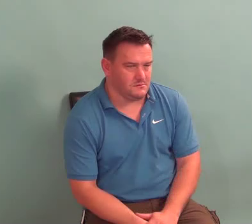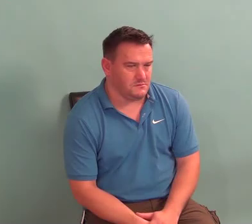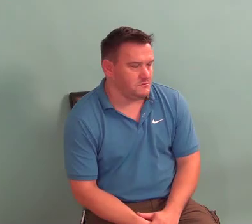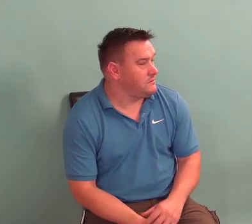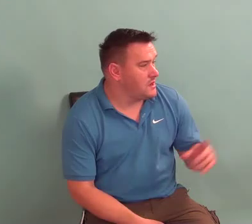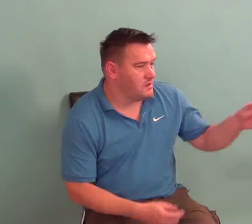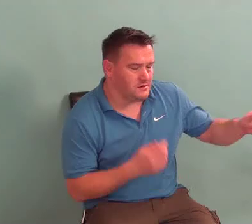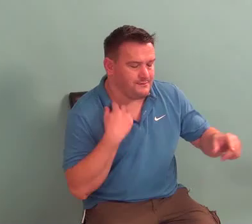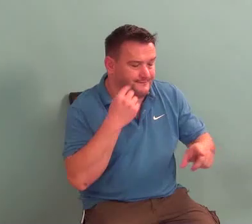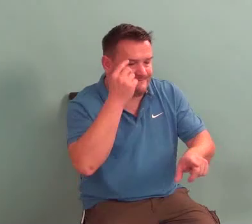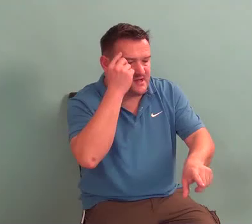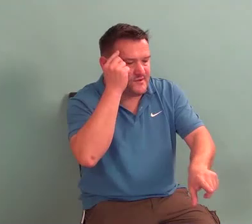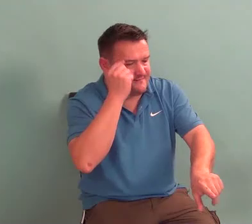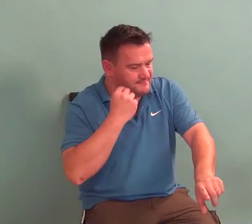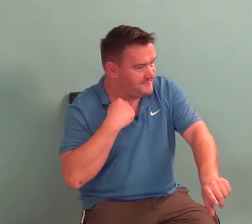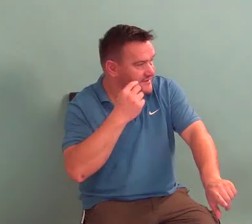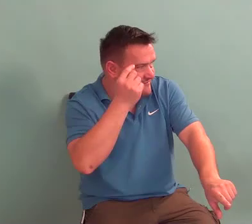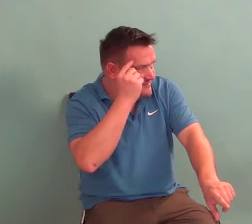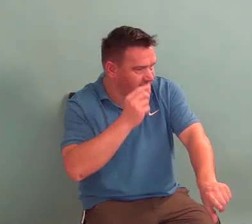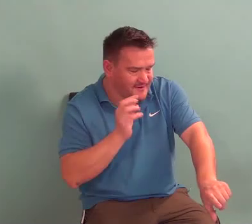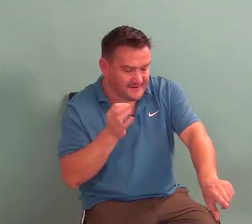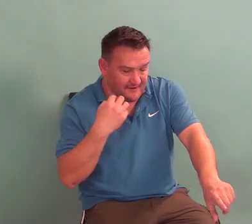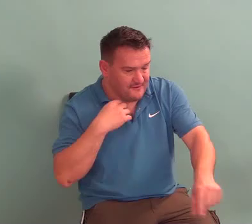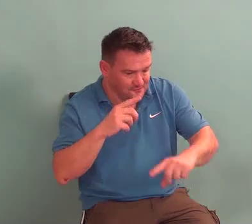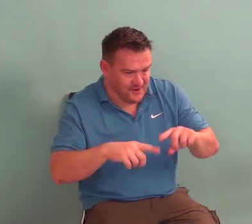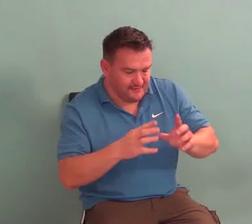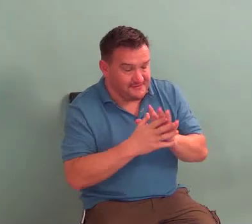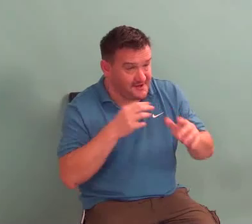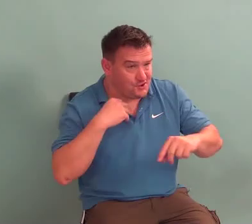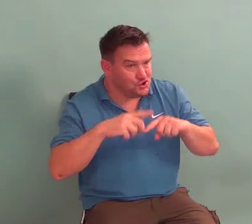A jeszcze, przypomniało mi się, że tam z tą myszką, źle zamigałem.